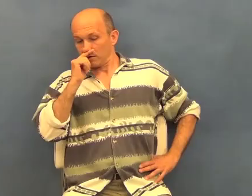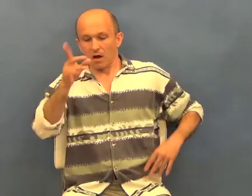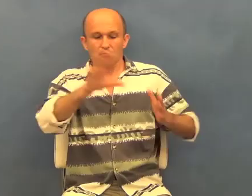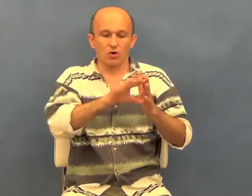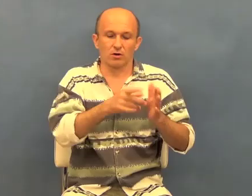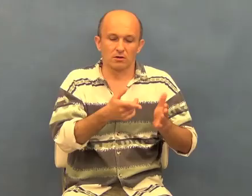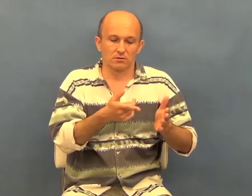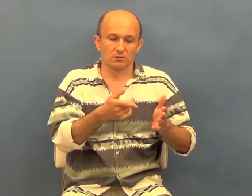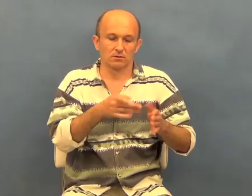A na przykład...